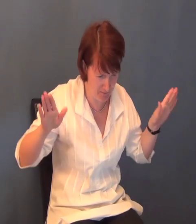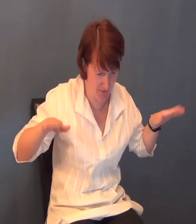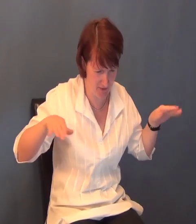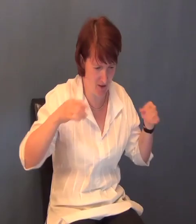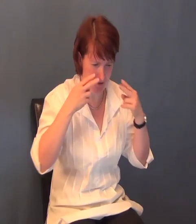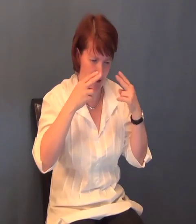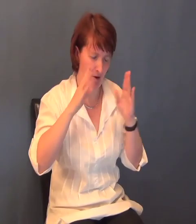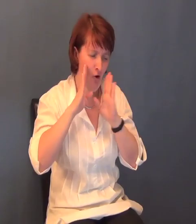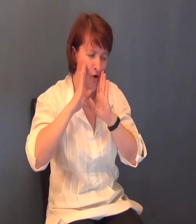Patrzy i woła: oo.